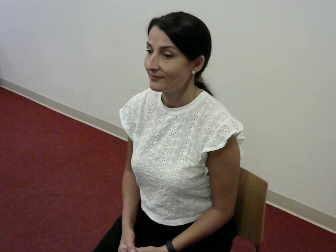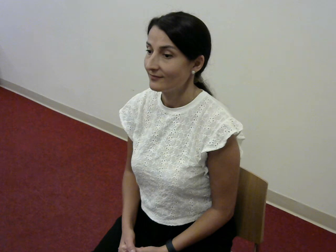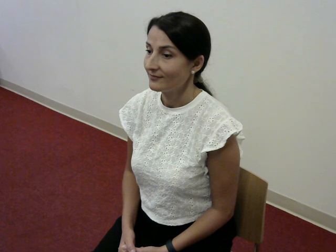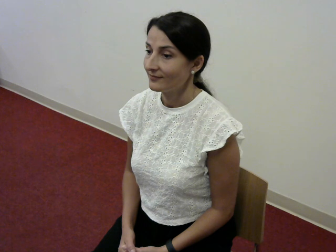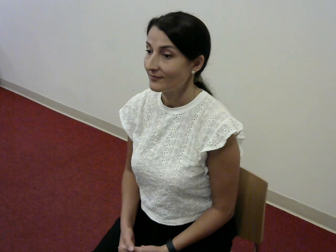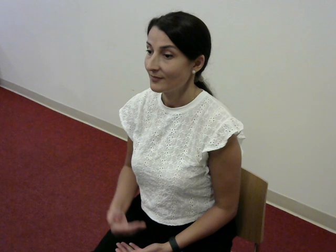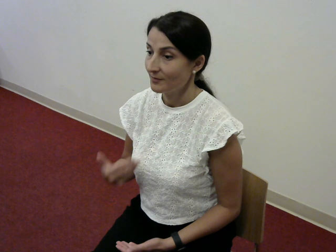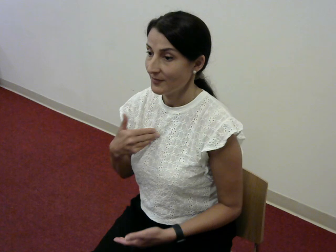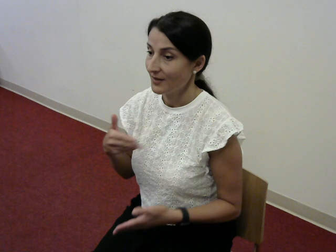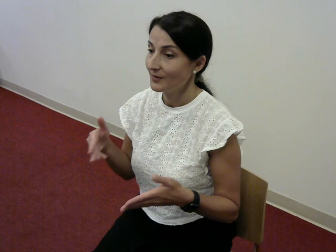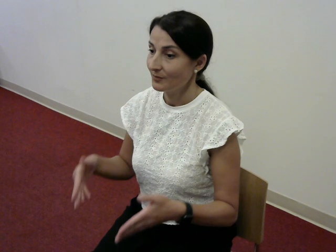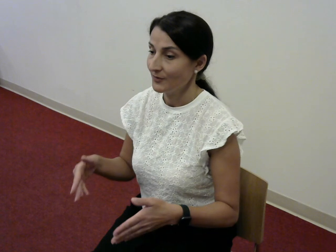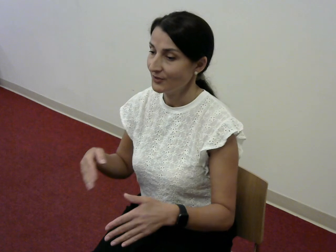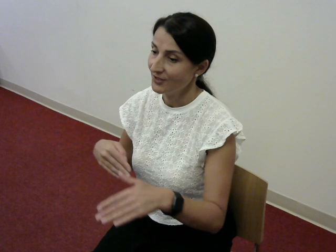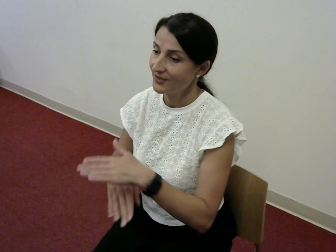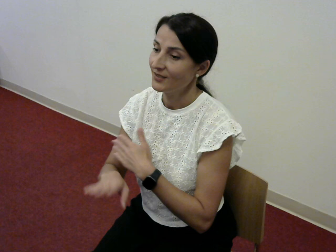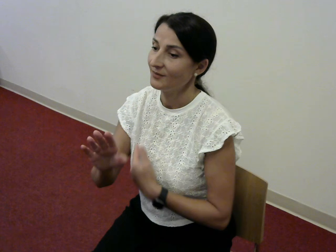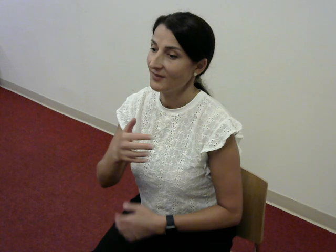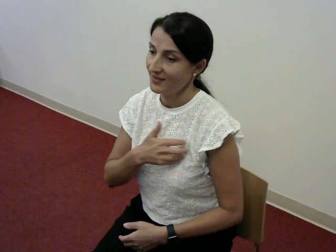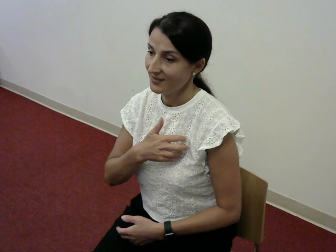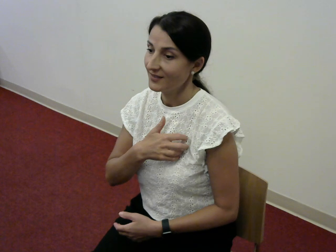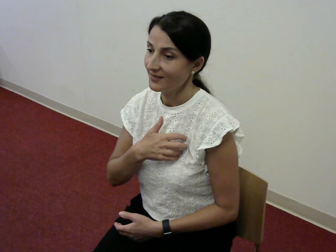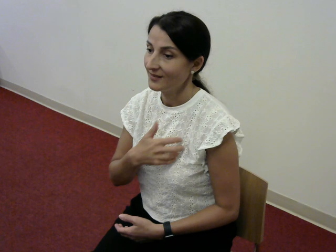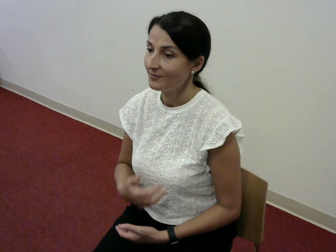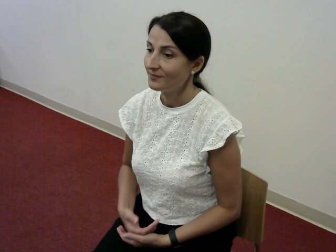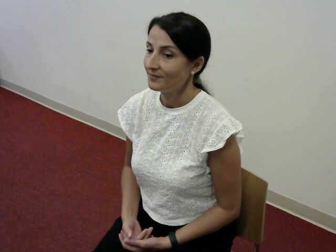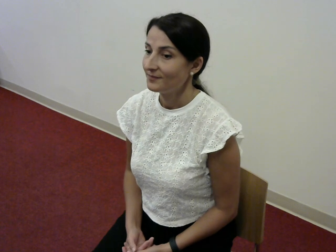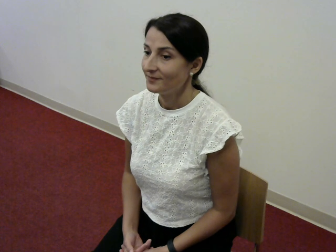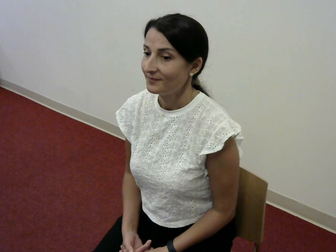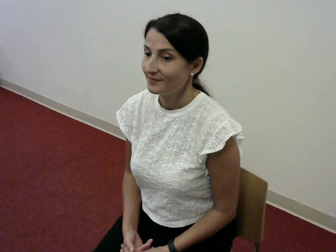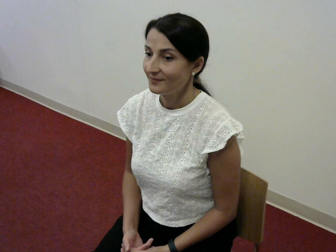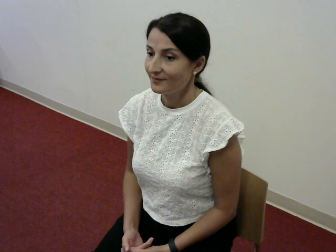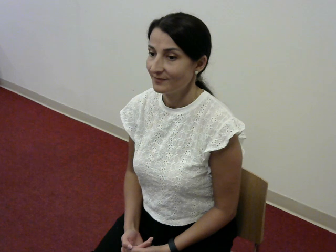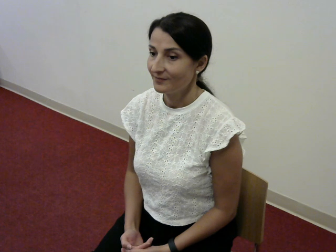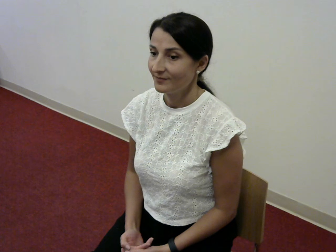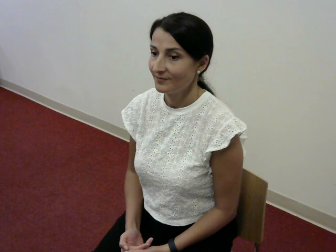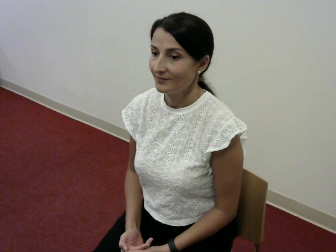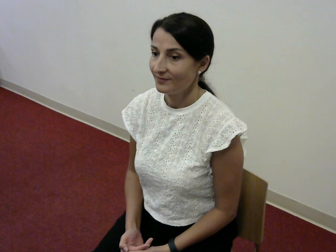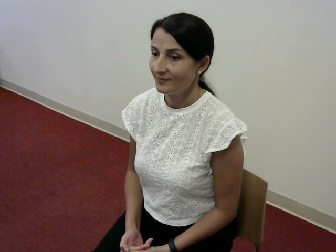Mən burdan getmək istəyirəm